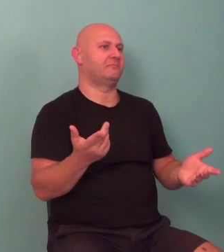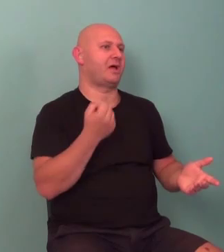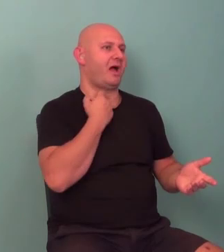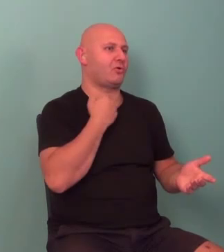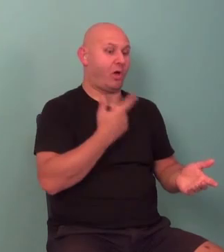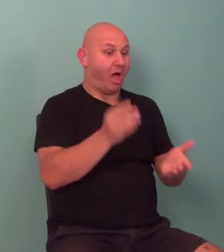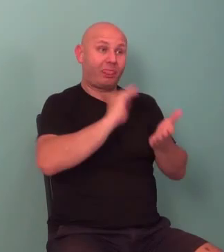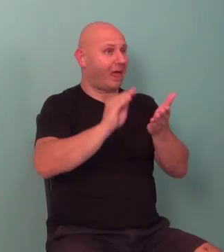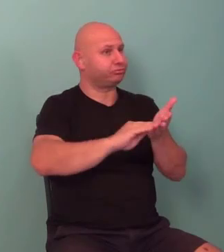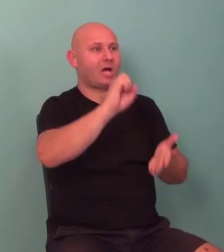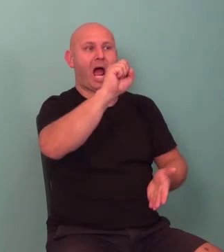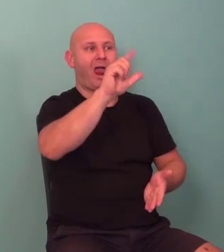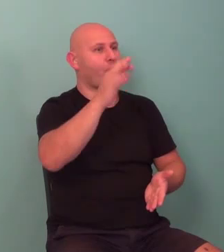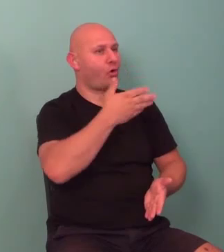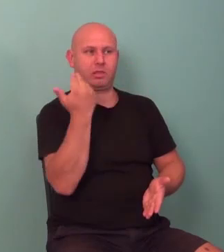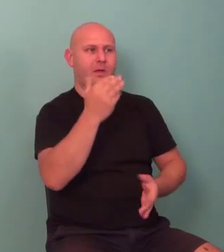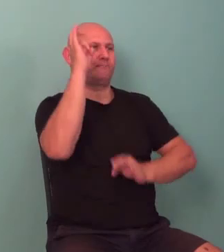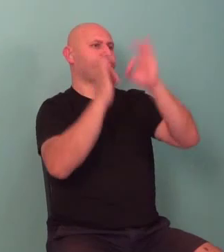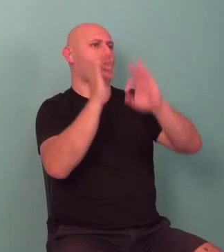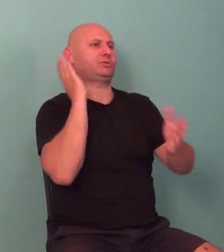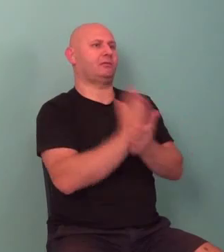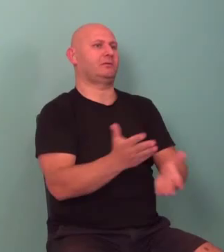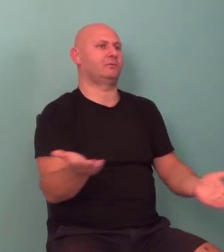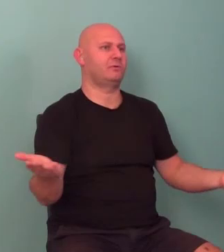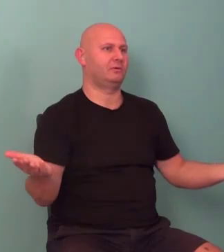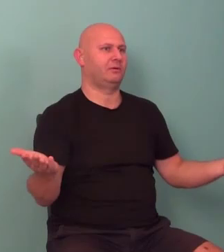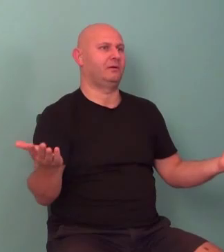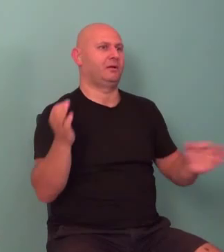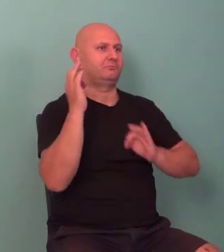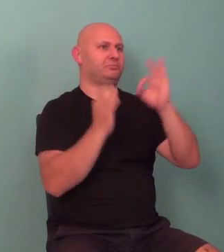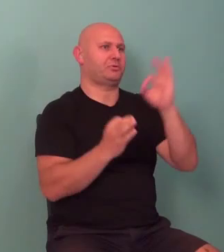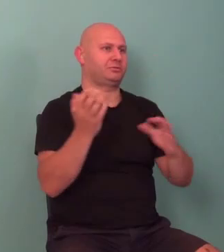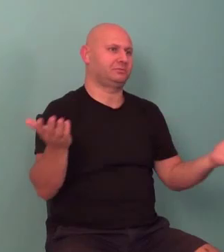Nie ma napisane, że to jest alkohol, tylko jest pokazany procent.